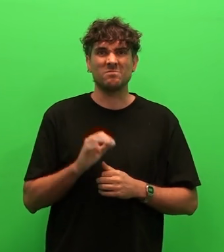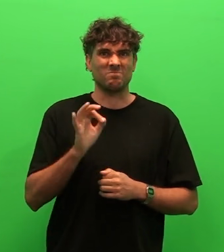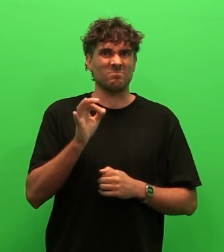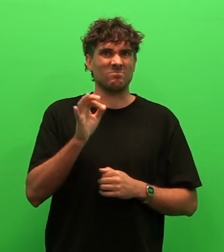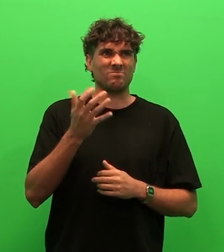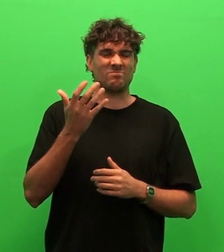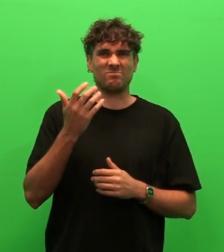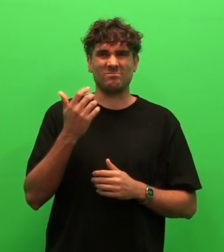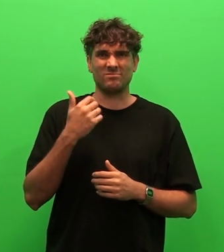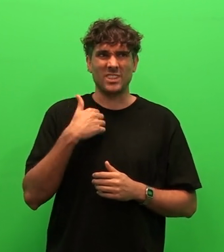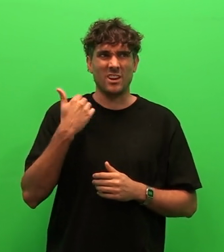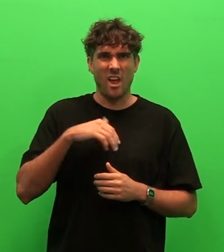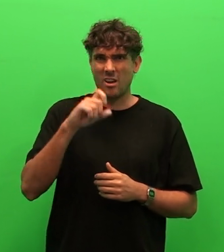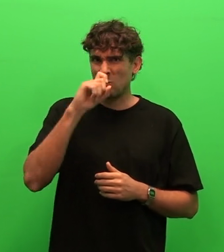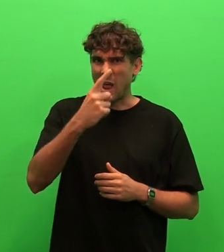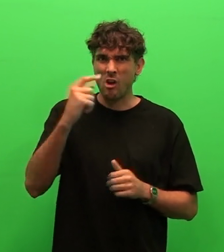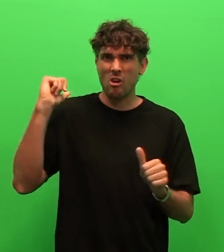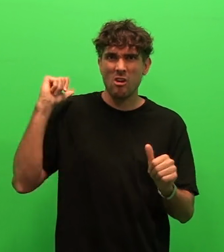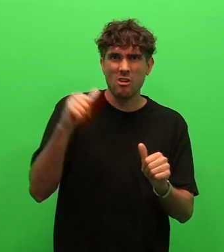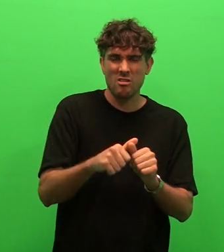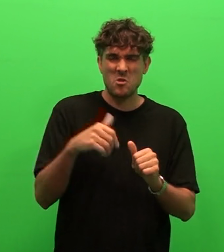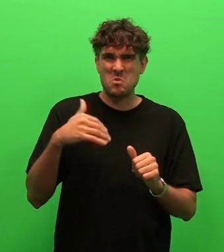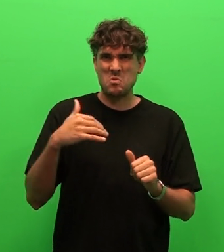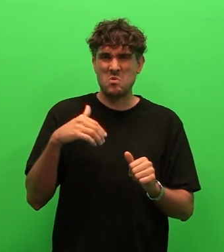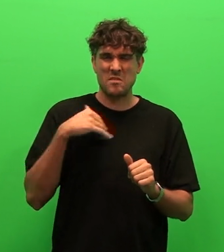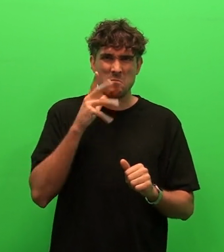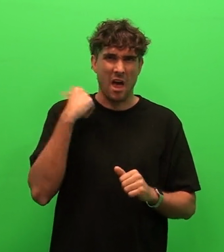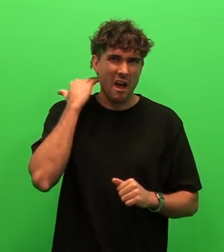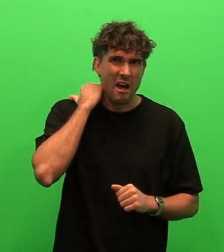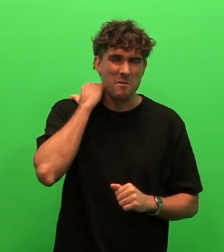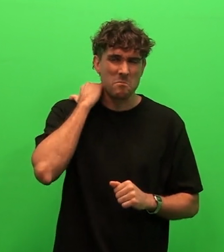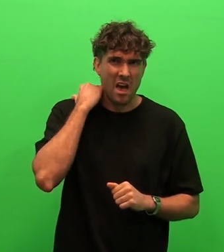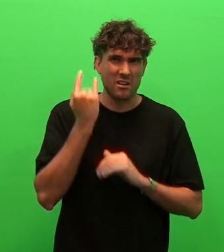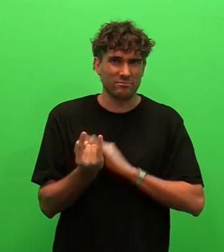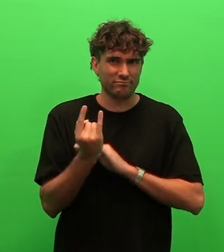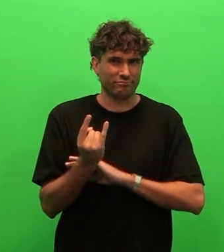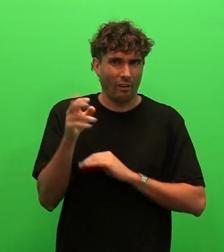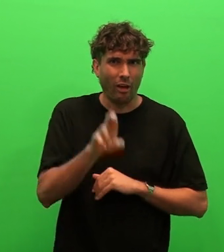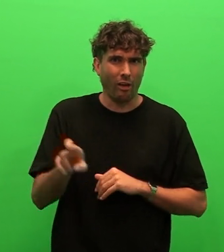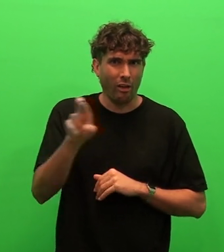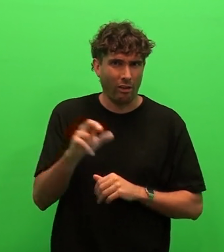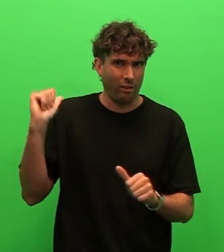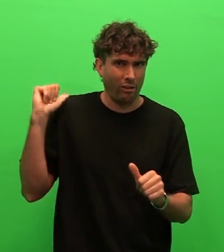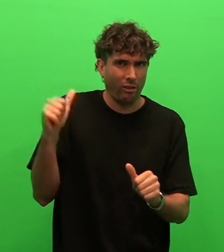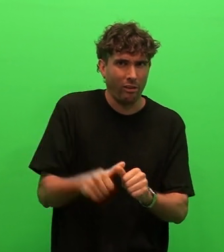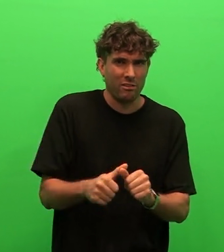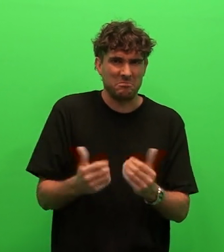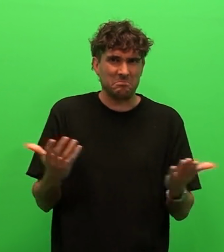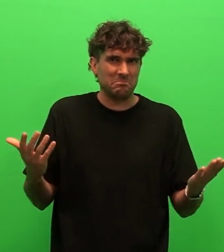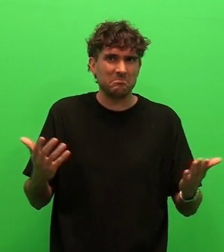Sí, ja fa un any que em fa molt de mal la part del clatell, el dolor es repeteix i no ha parat fins ara, és estrany.